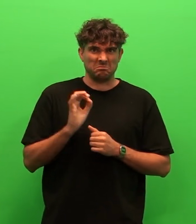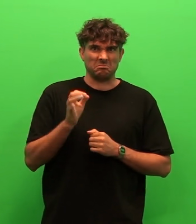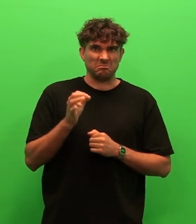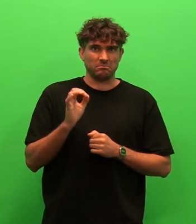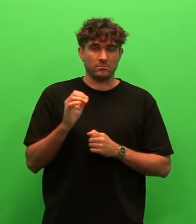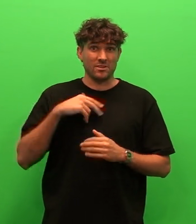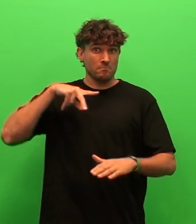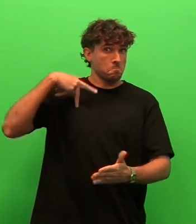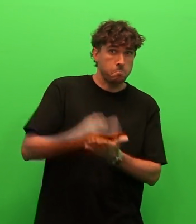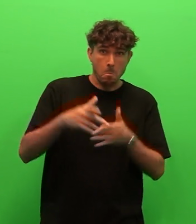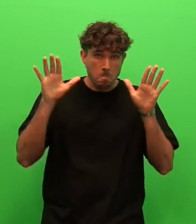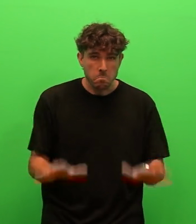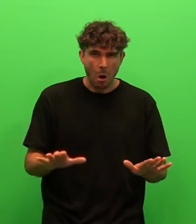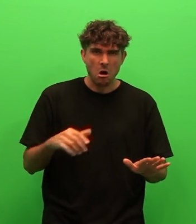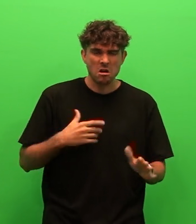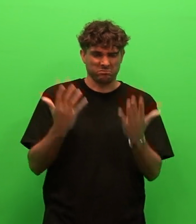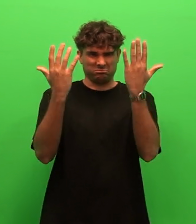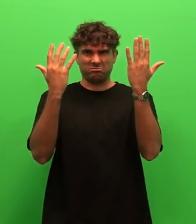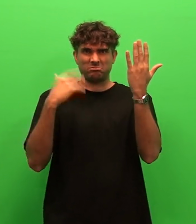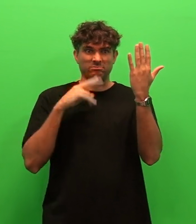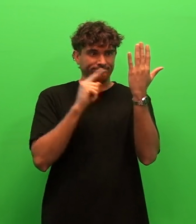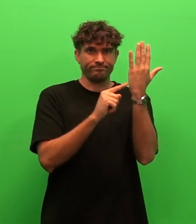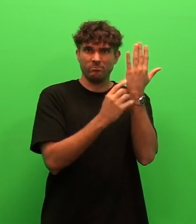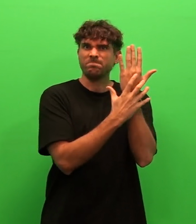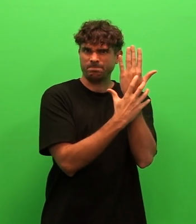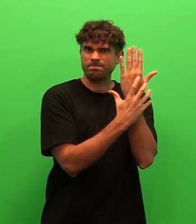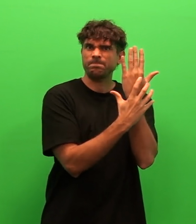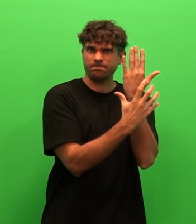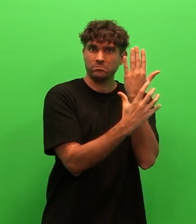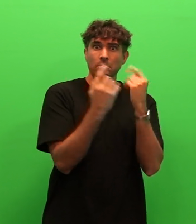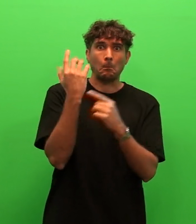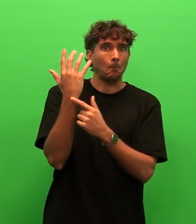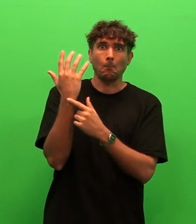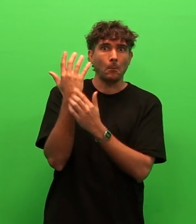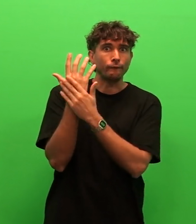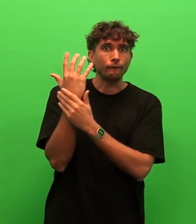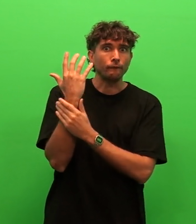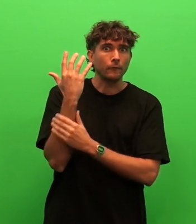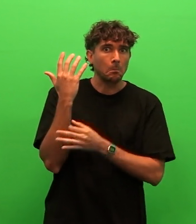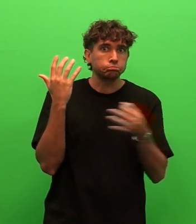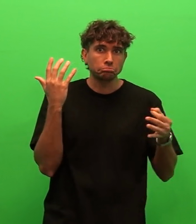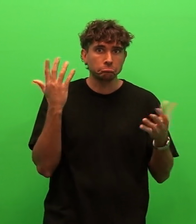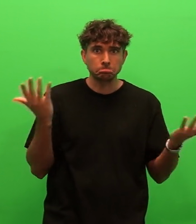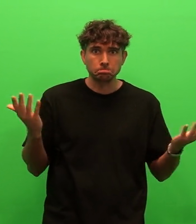Sí, vaig caure i vaig posar les mans per parar el cop, i després vaig veure que tenia la mà esquerra inflada, però la dreta no, estava bé, no és normal.